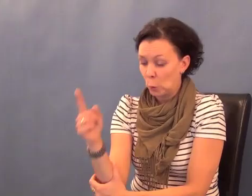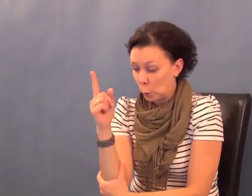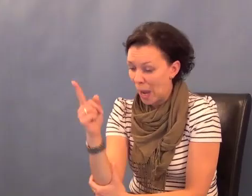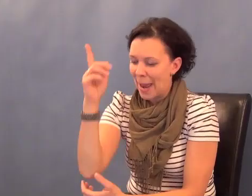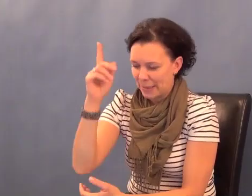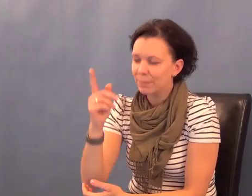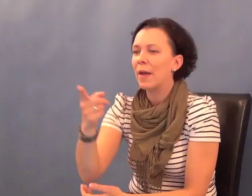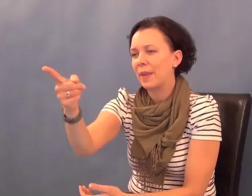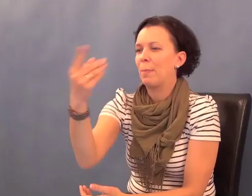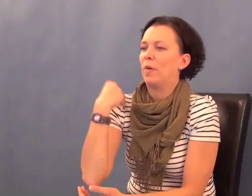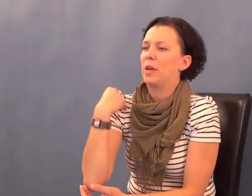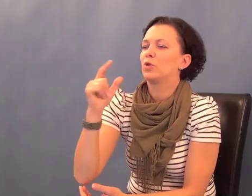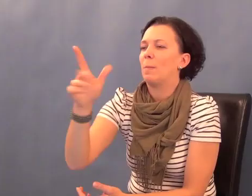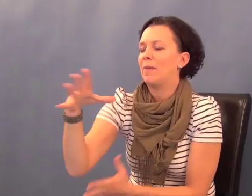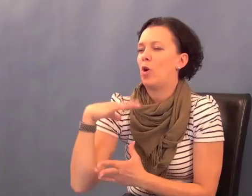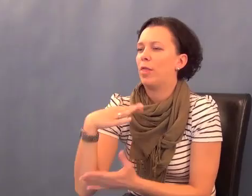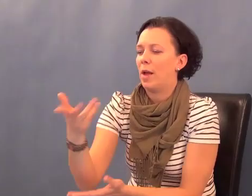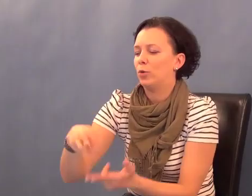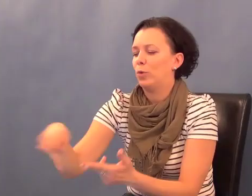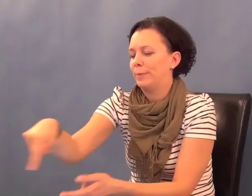Powiedz mi co masz wolne, który.